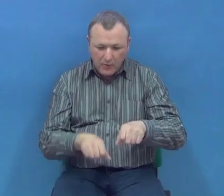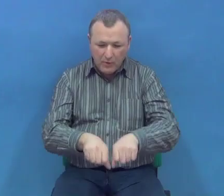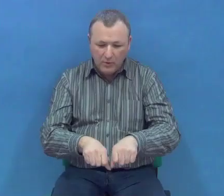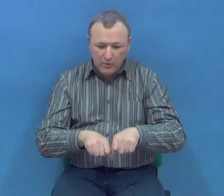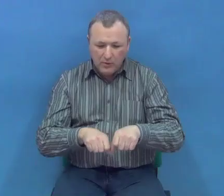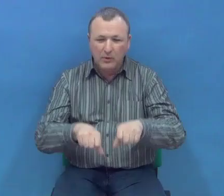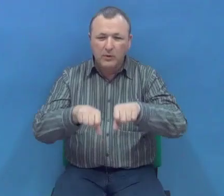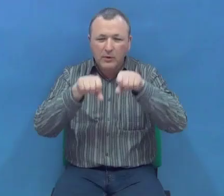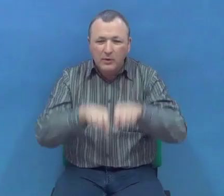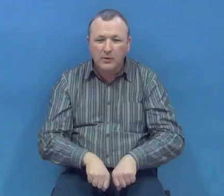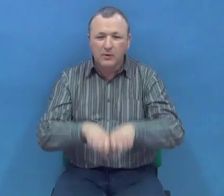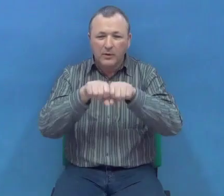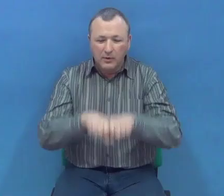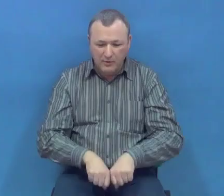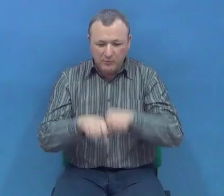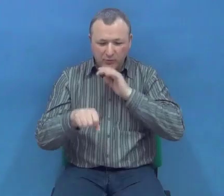Drezyna.